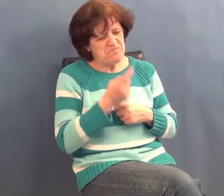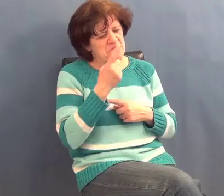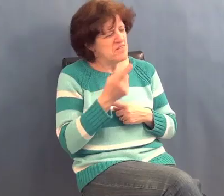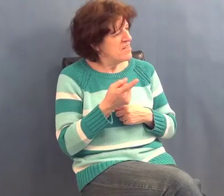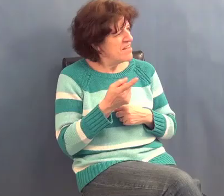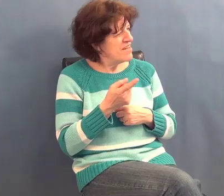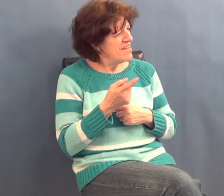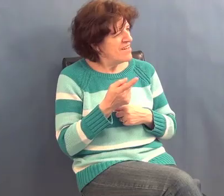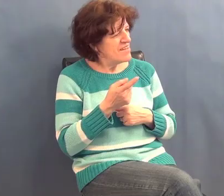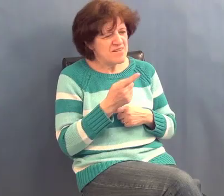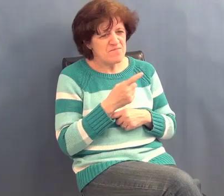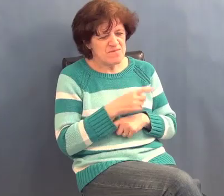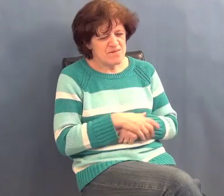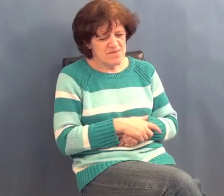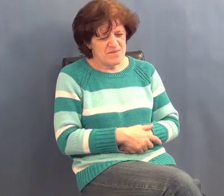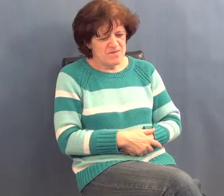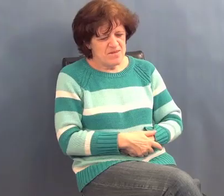Widzę coś nowego.